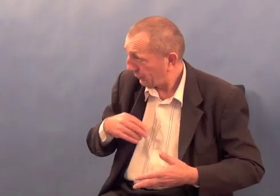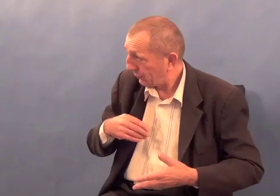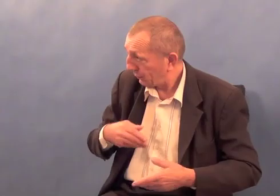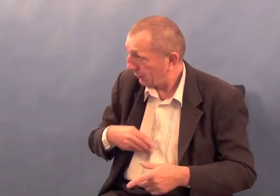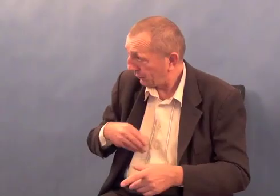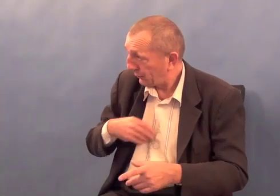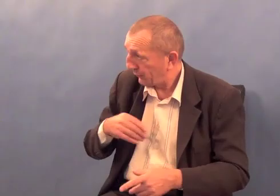Można?